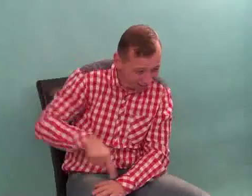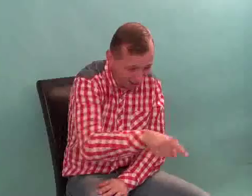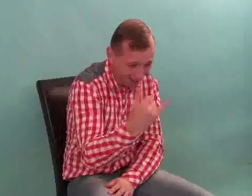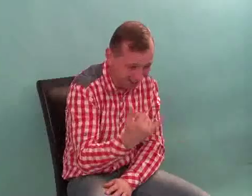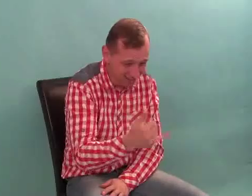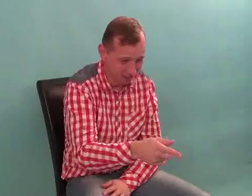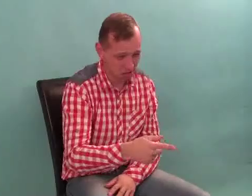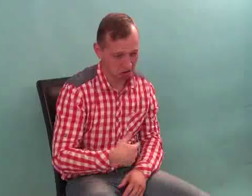Myślę, że z tyłu może być dziecko.